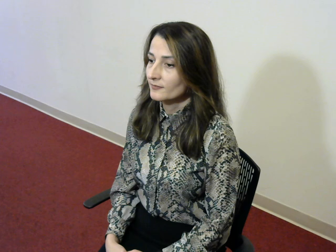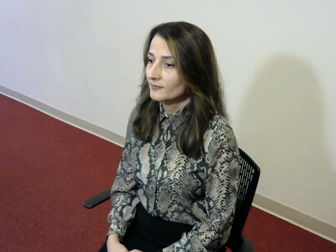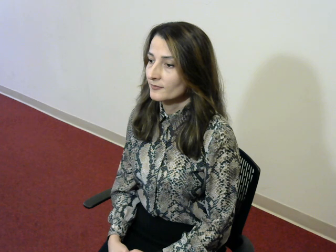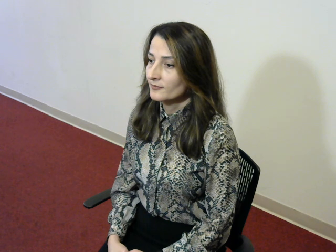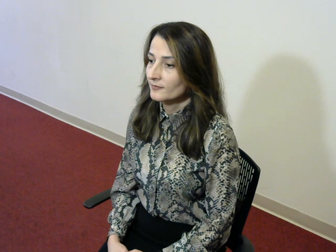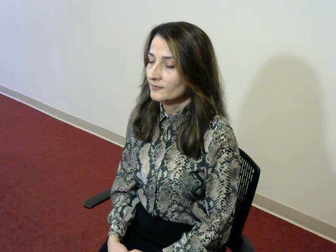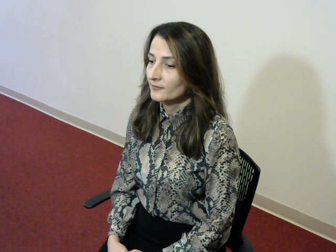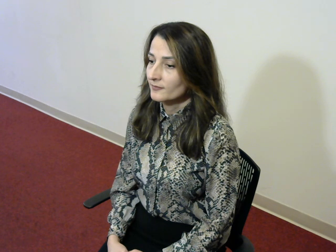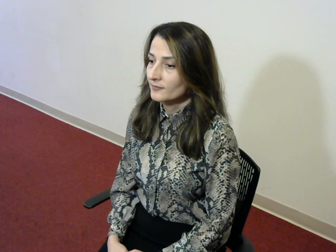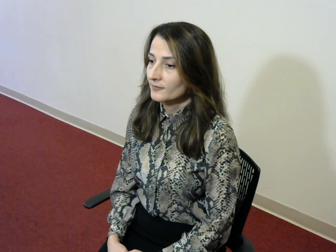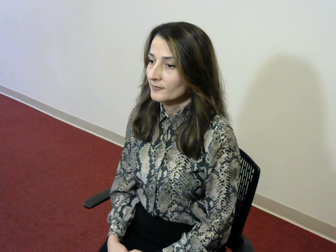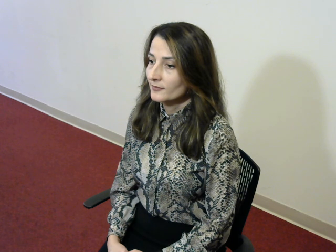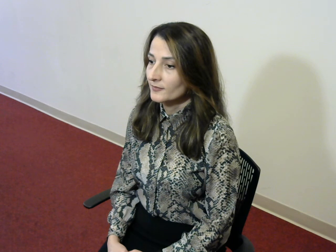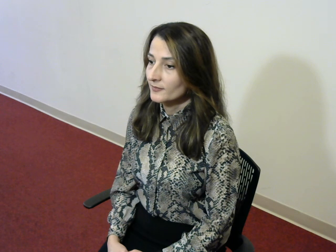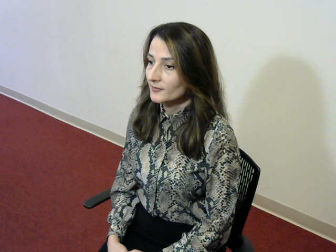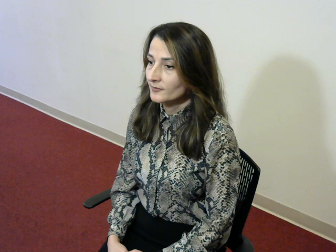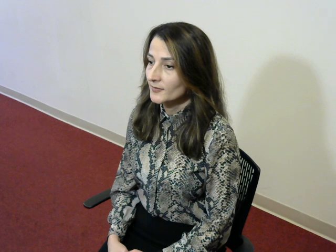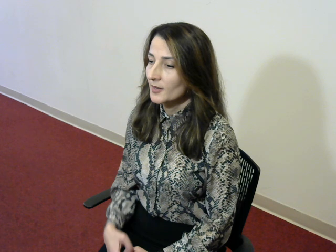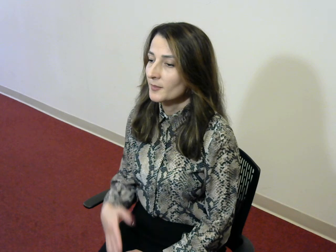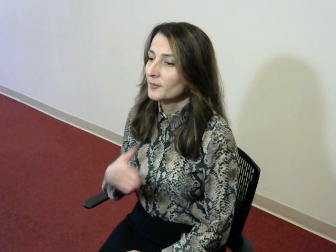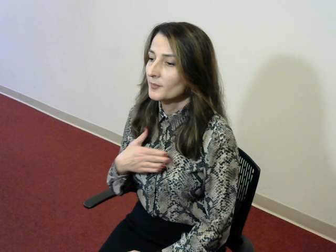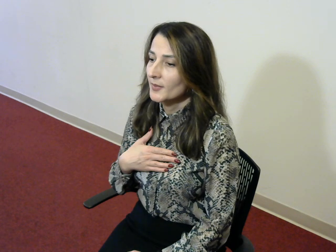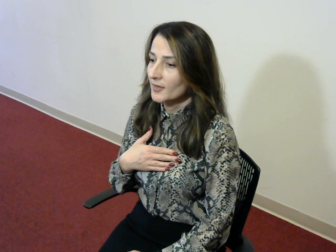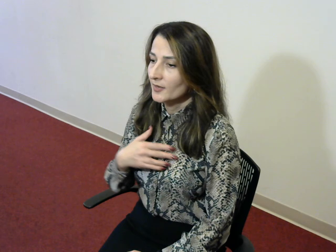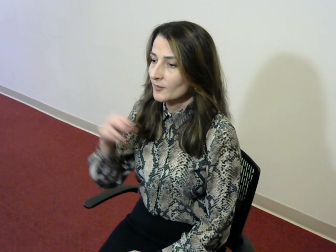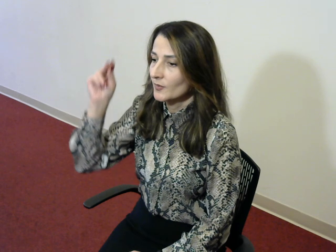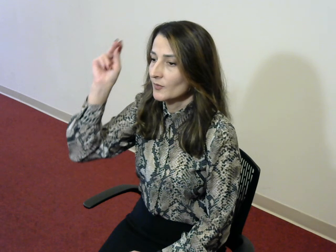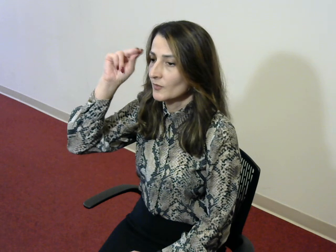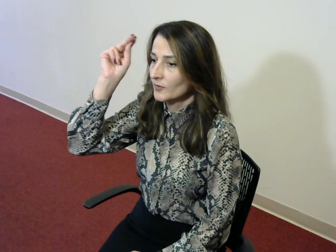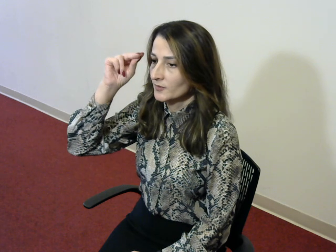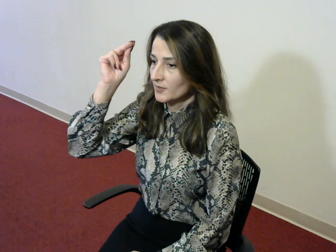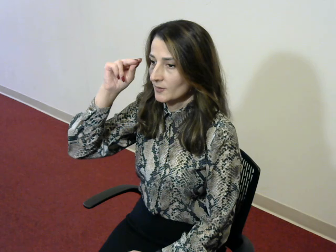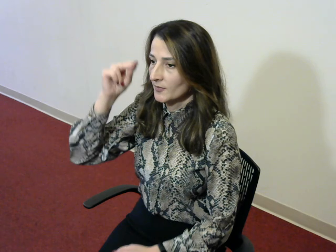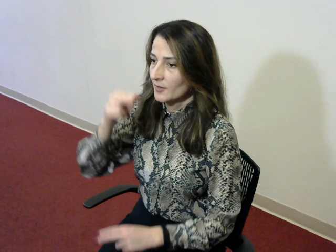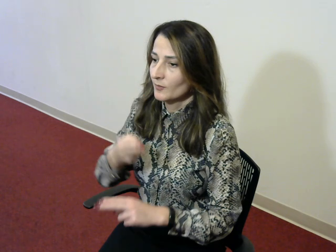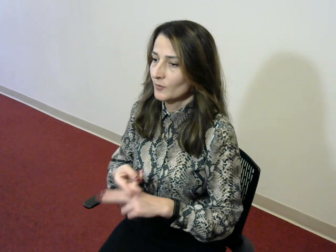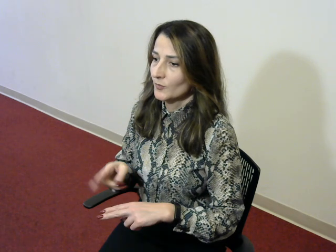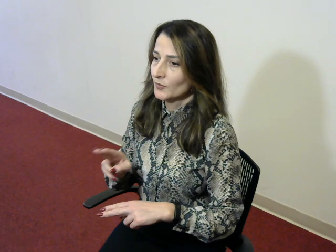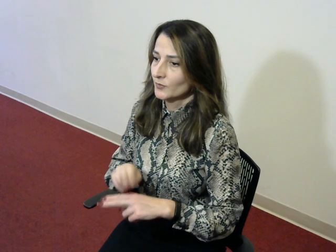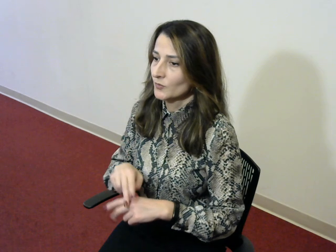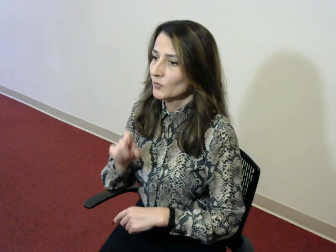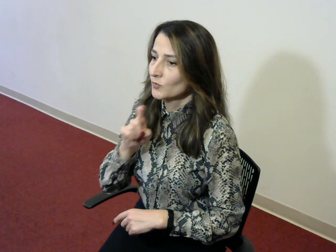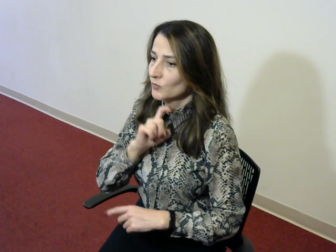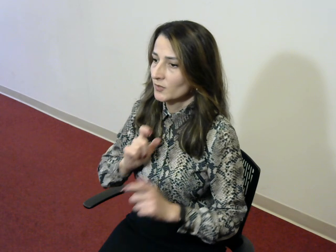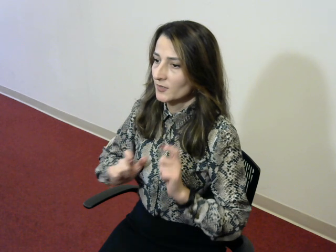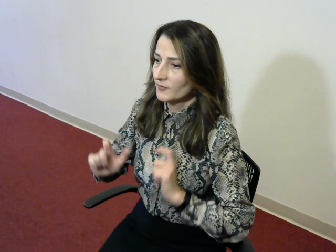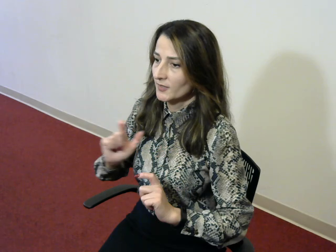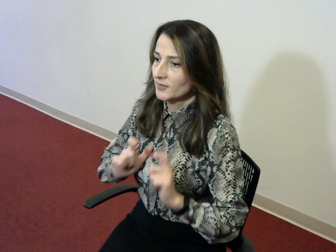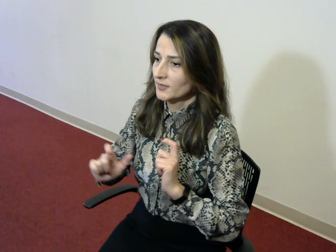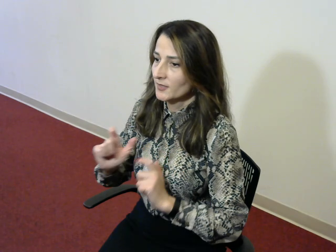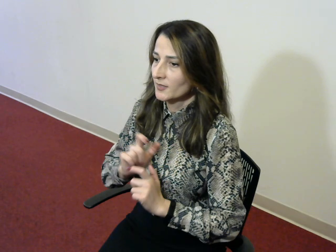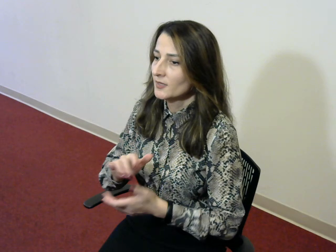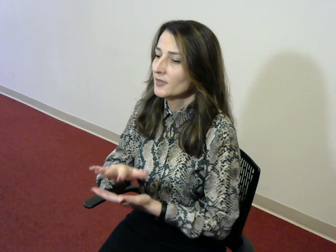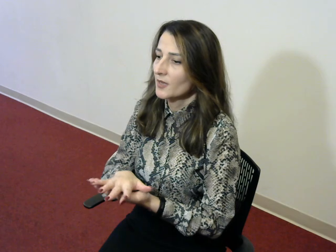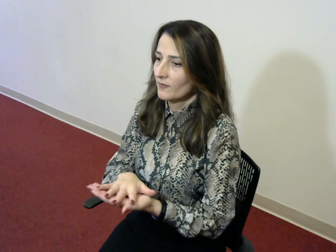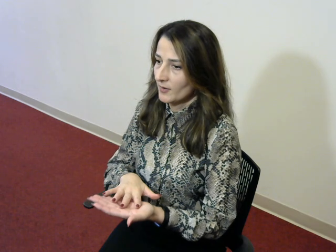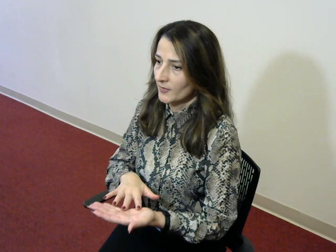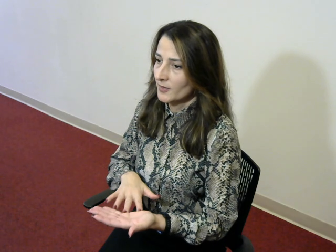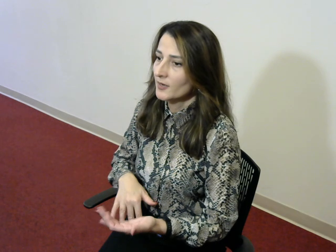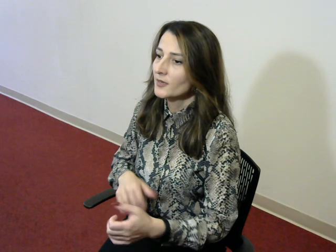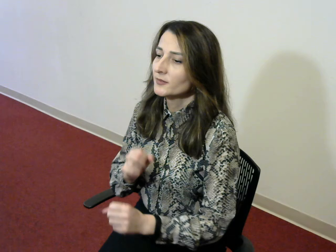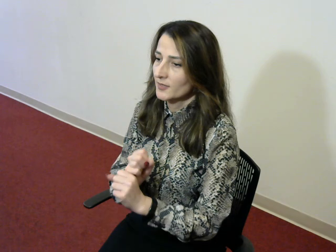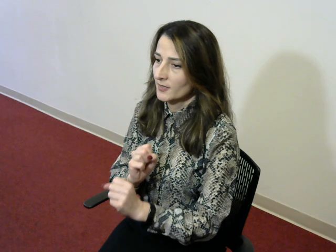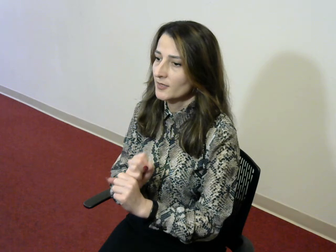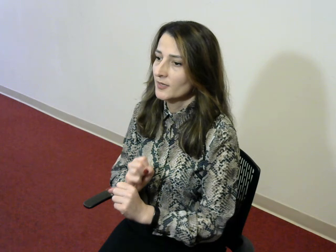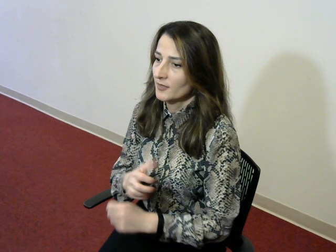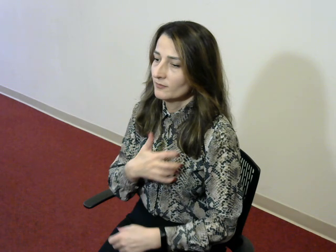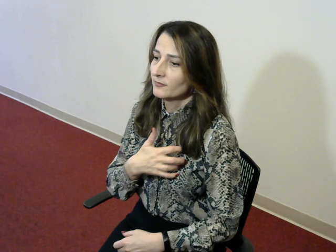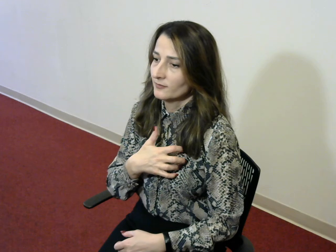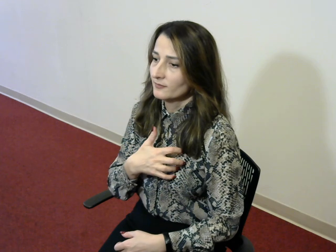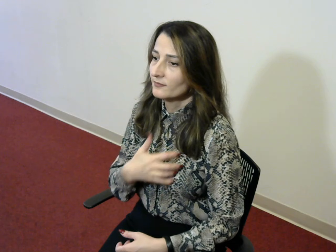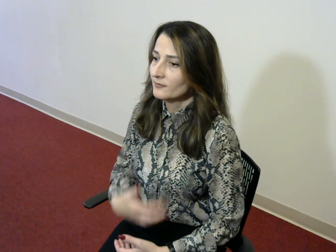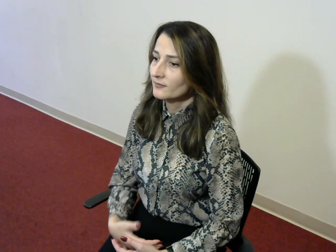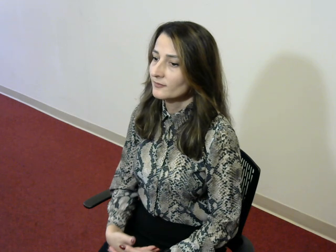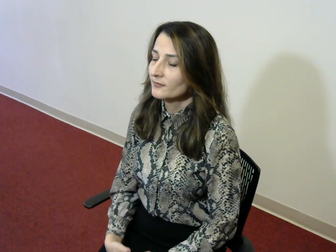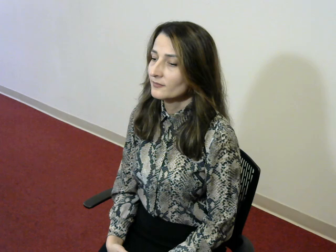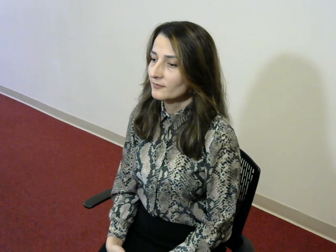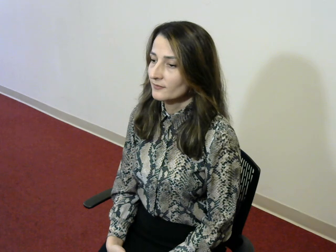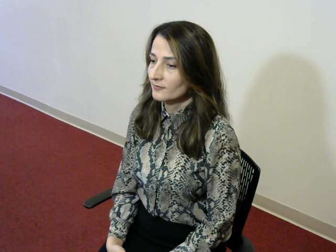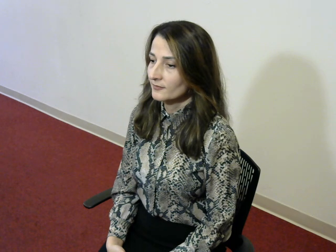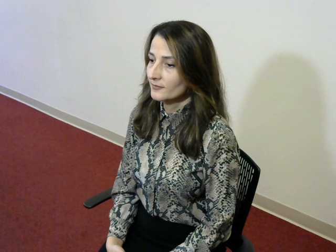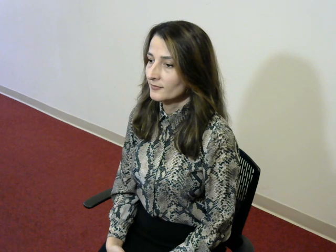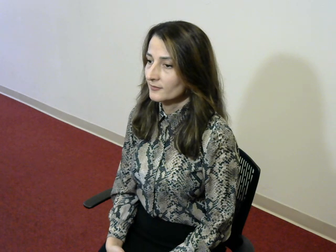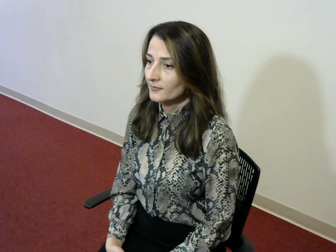Mən təhsilimi bu universitetdə davam etmək istəyirəm